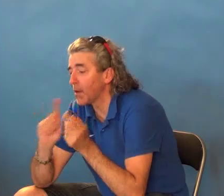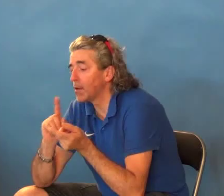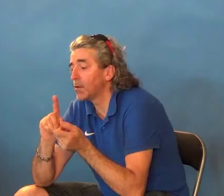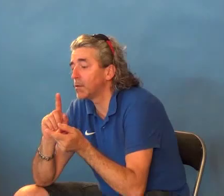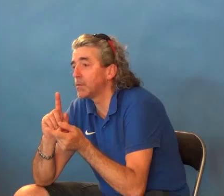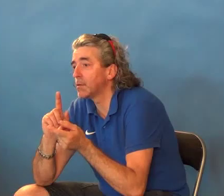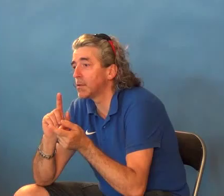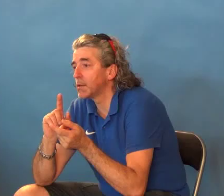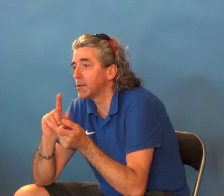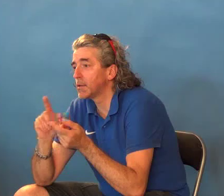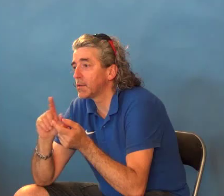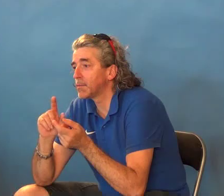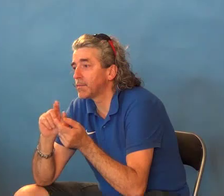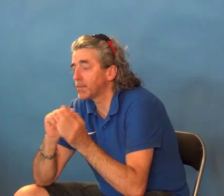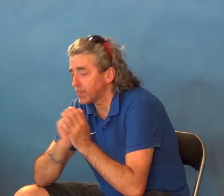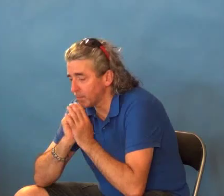Spot...